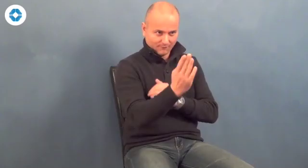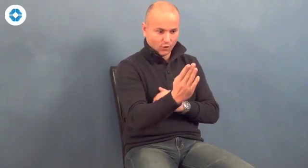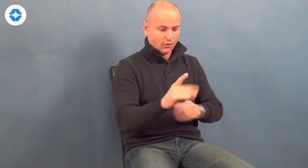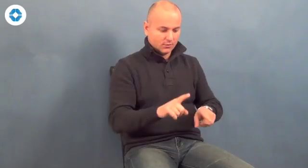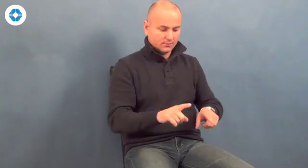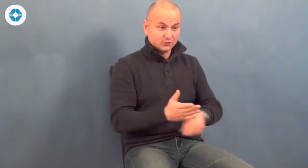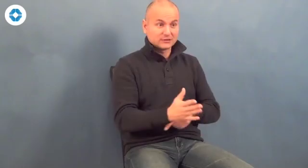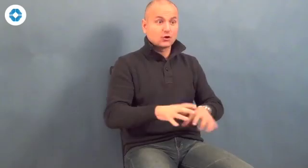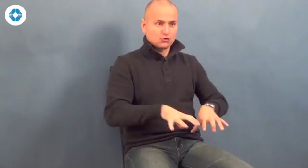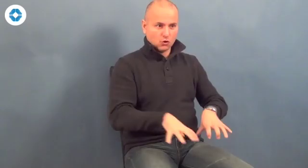Mija kosze.